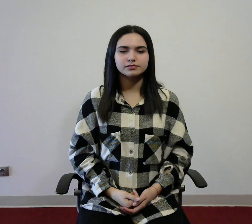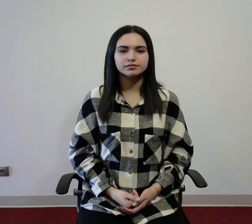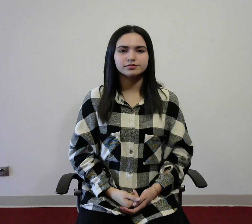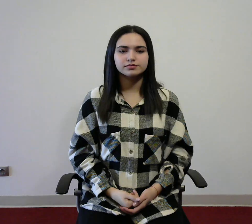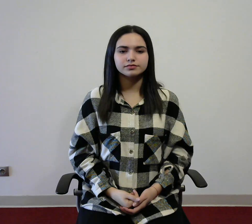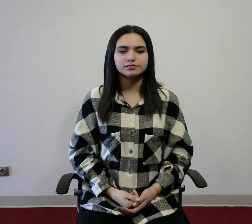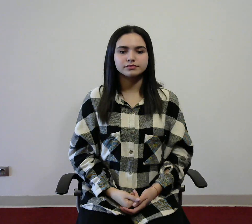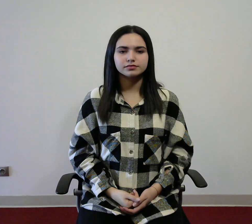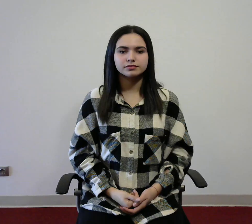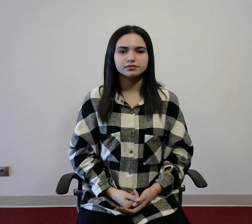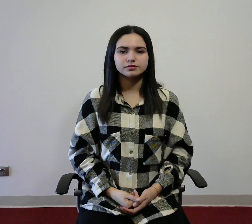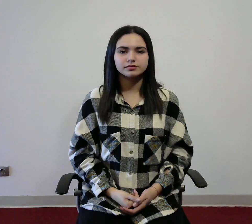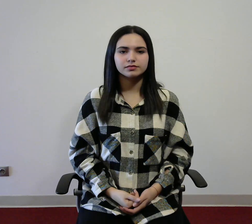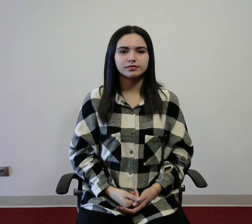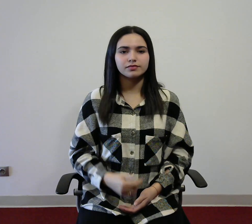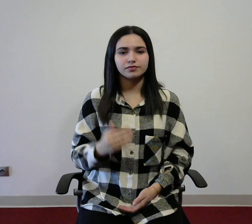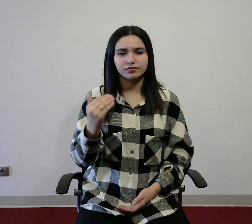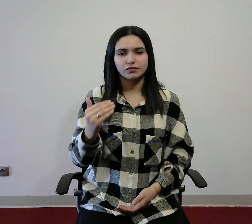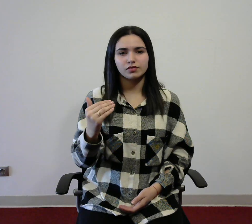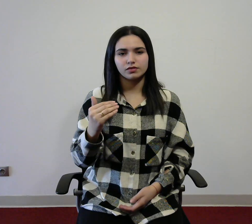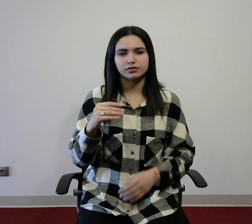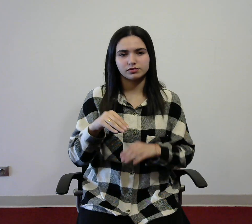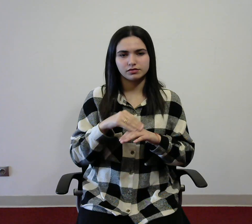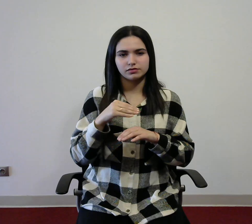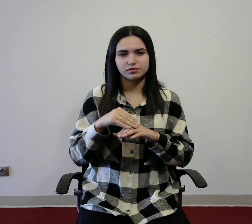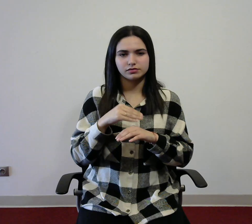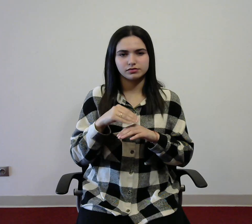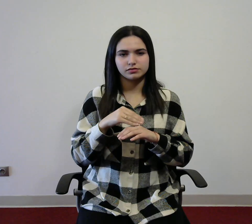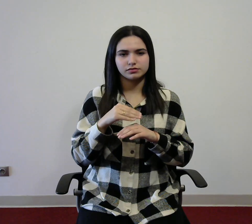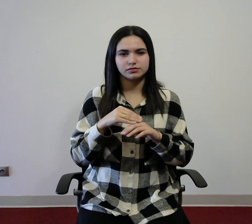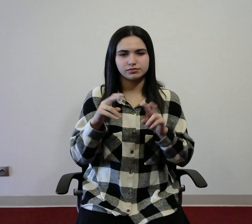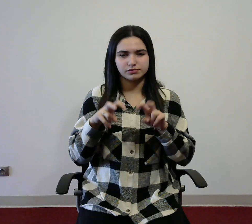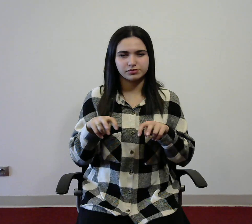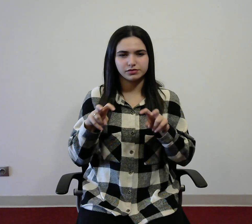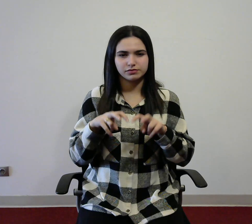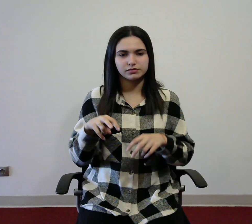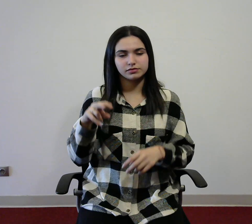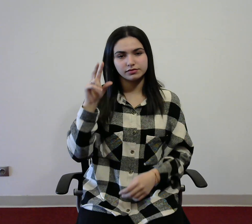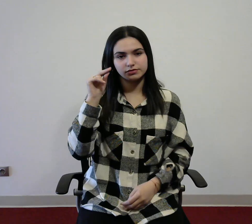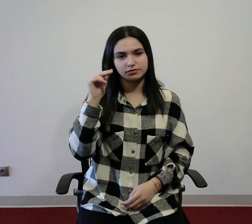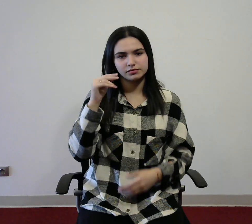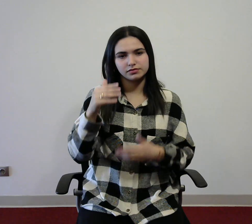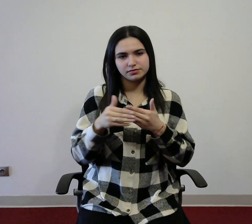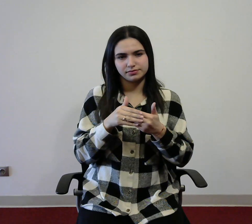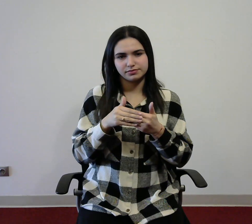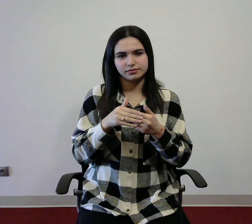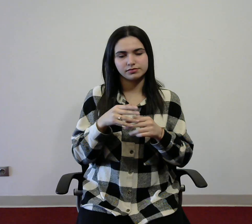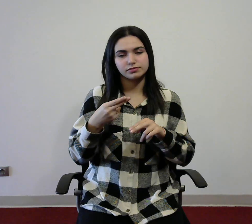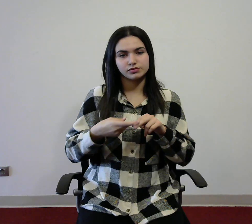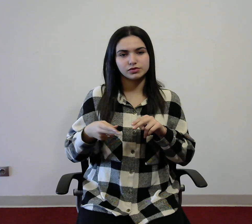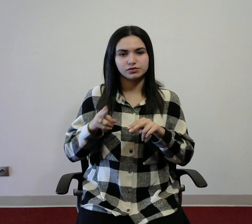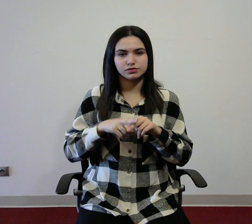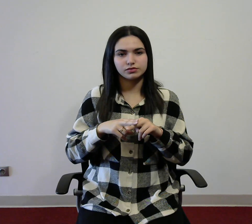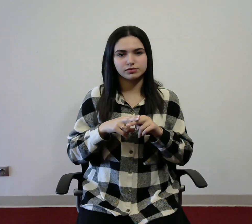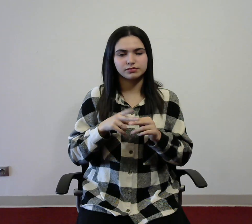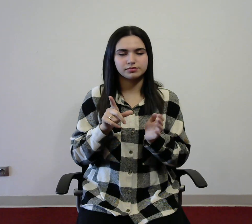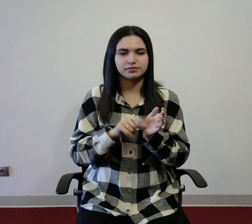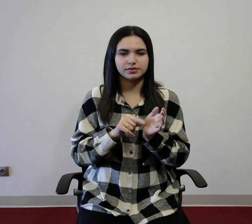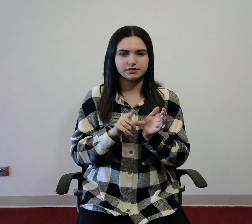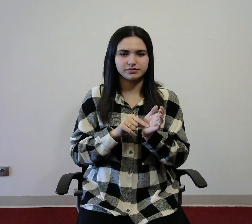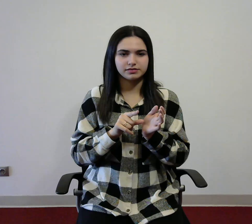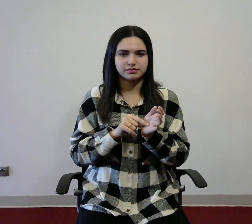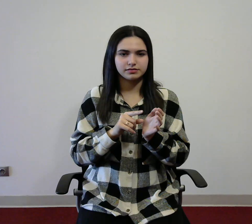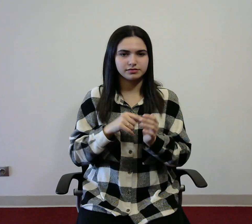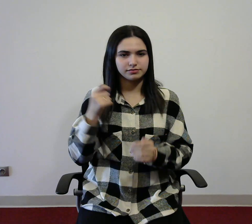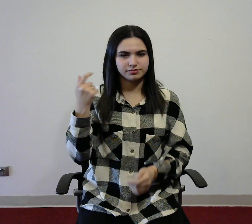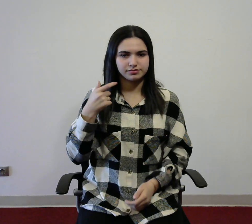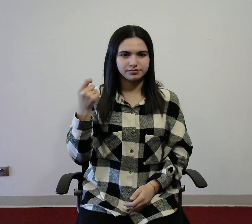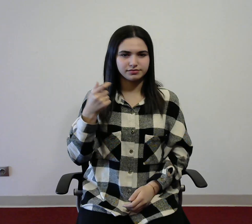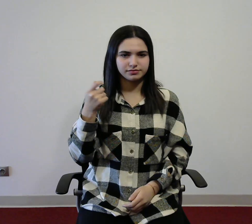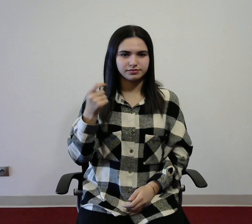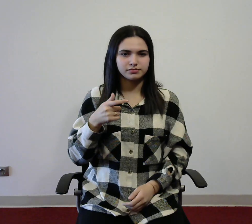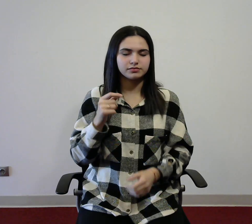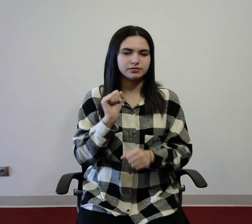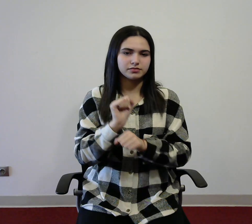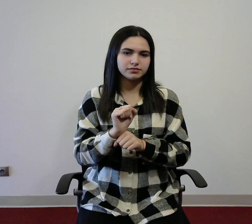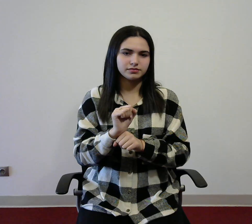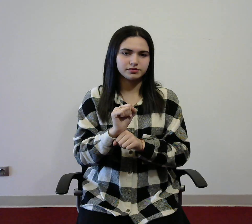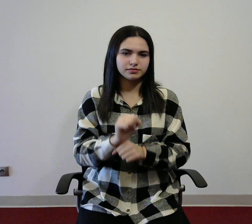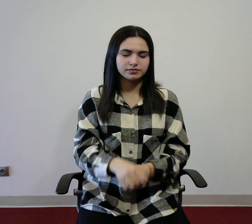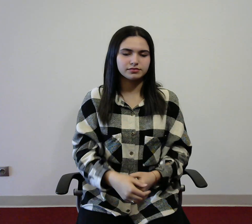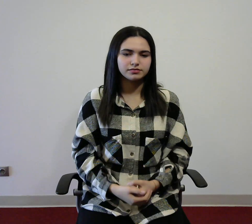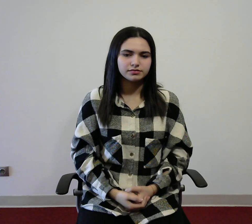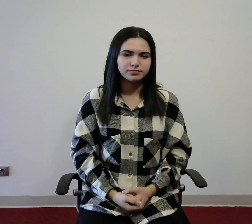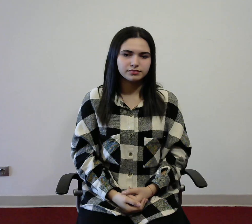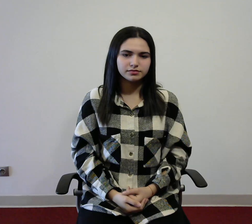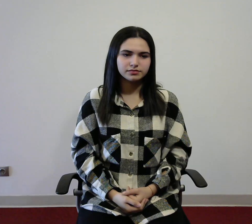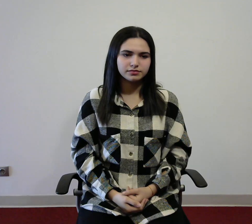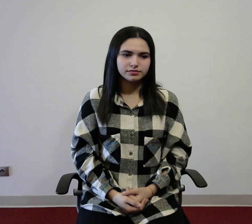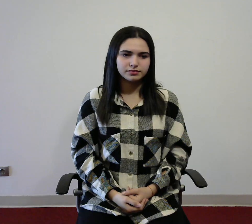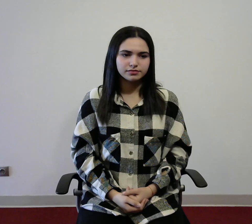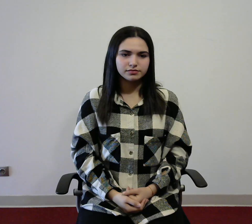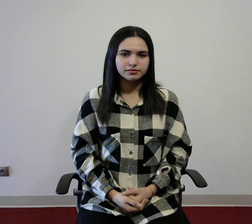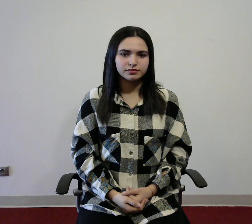Sizin həyat yoldaşınızın müayinə tarixi çatdığı üçün pensiya ödənişi dayanıb